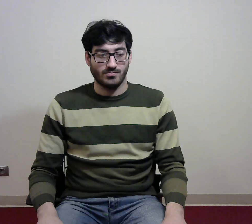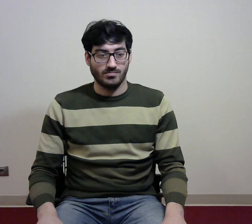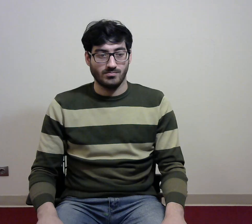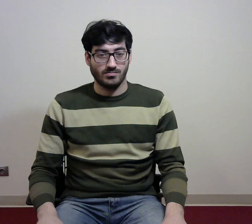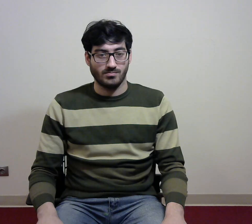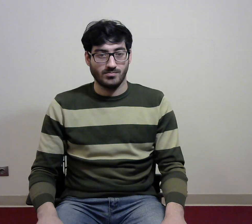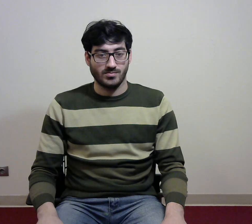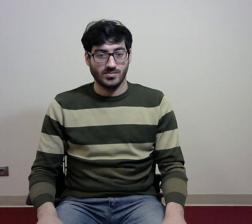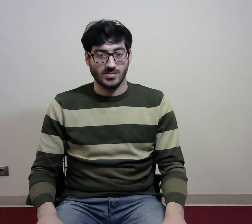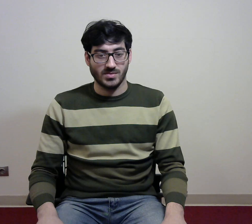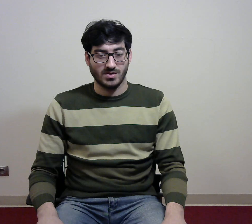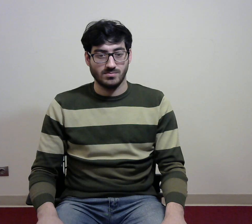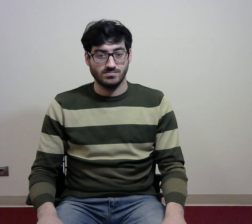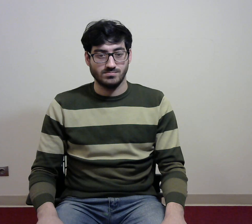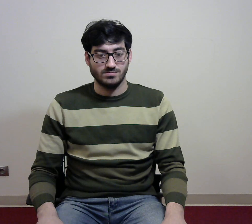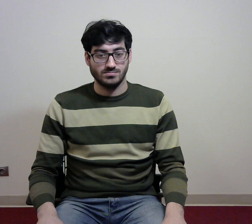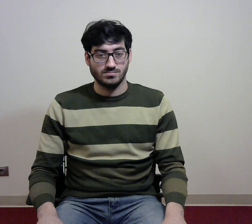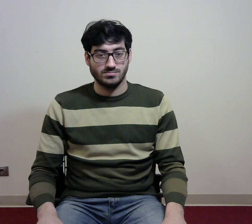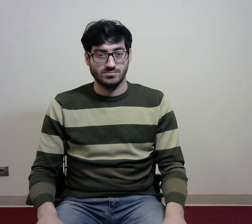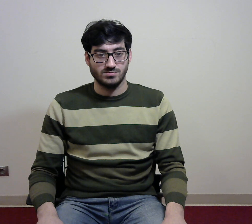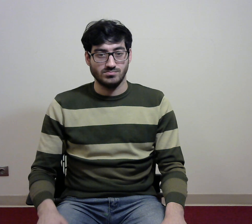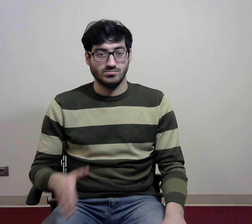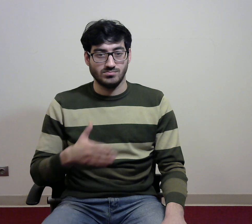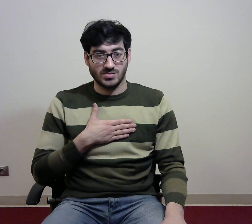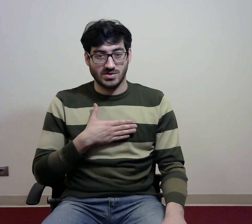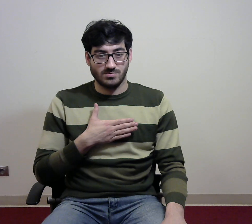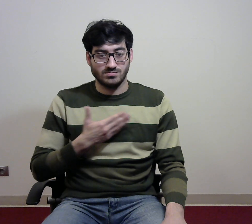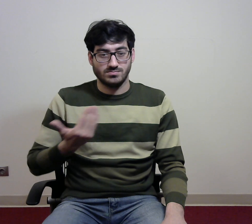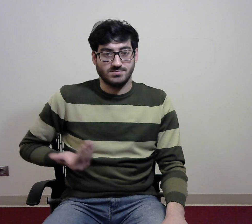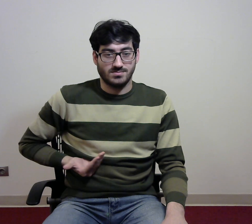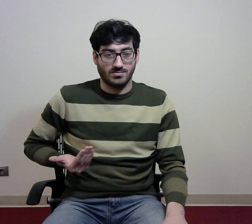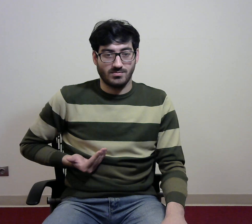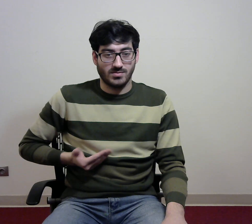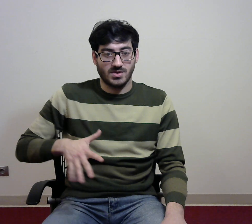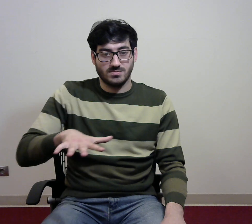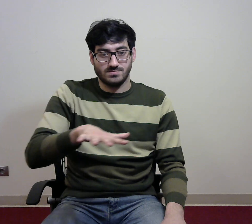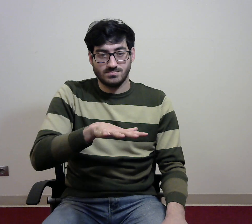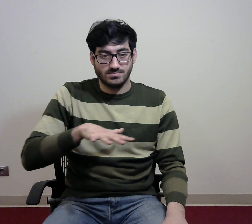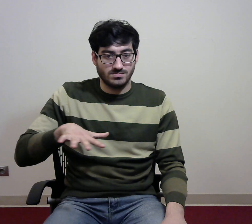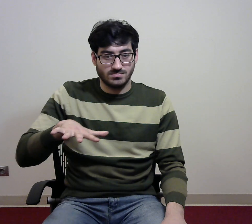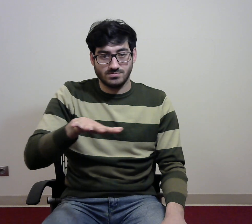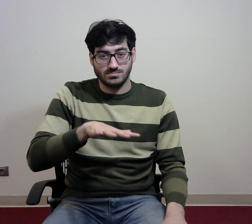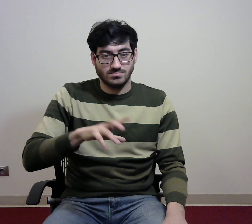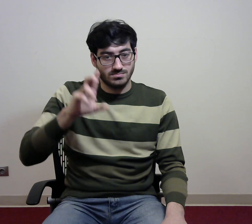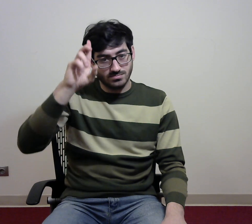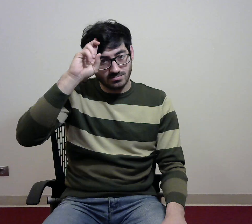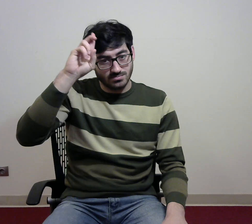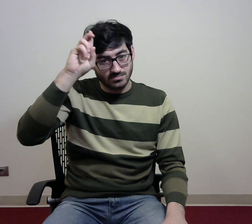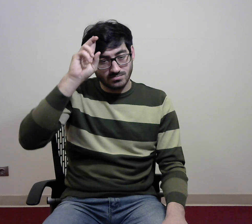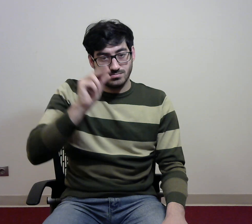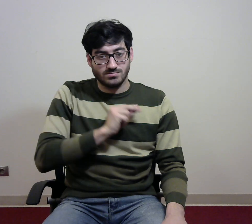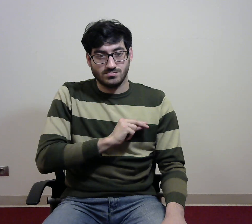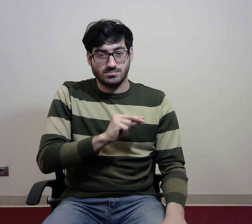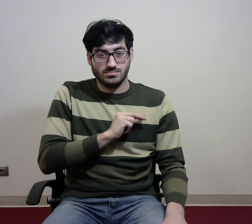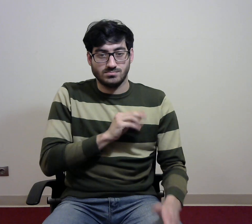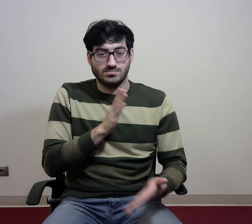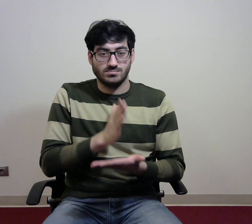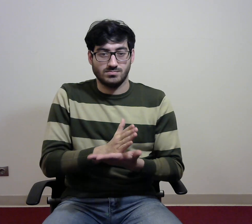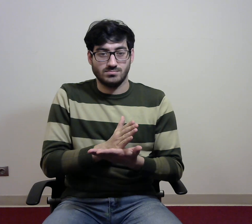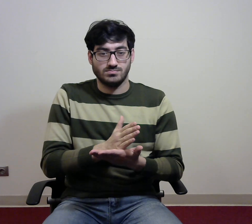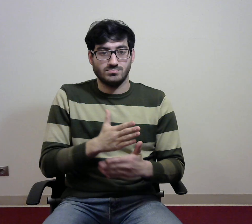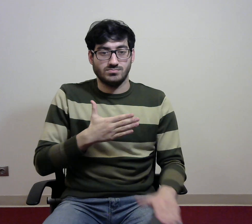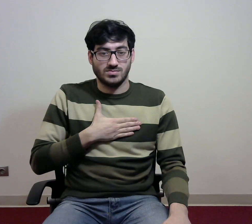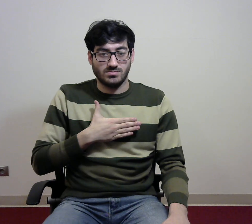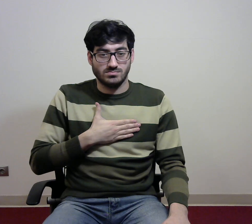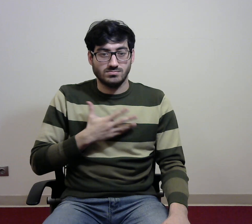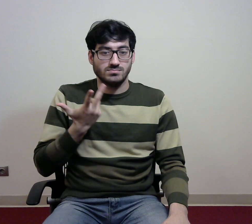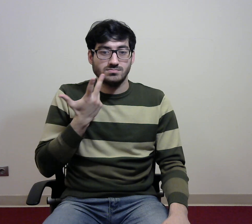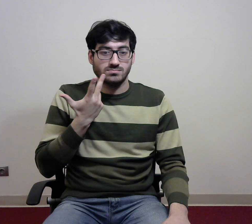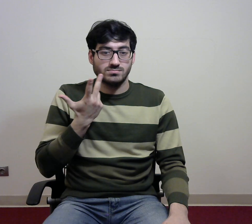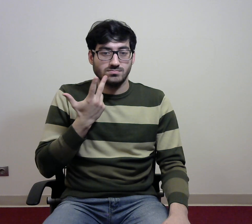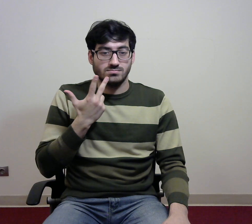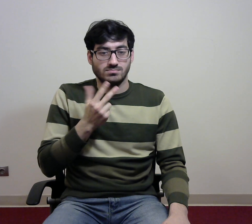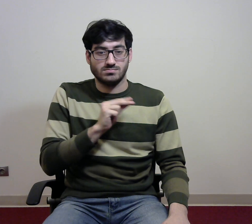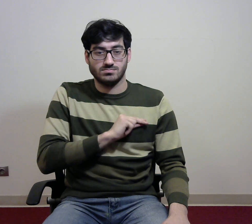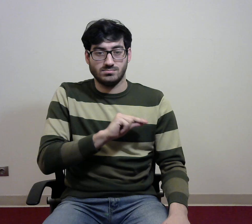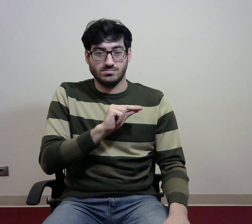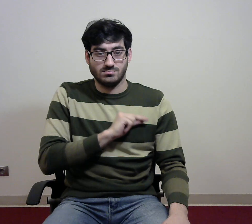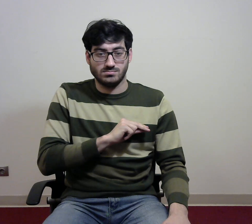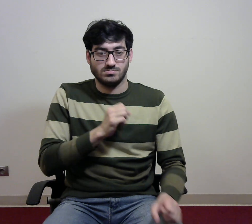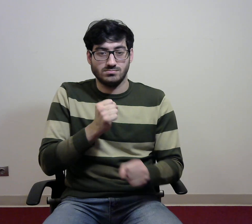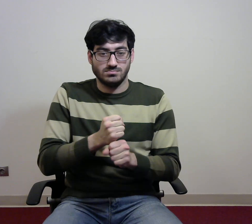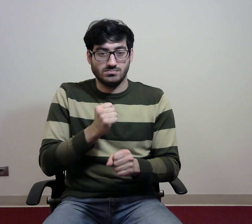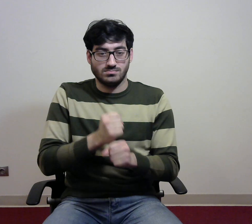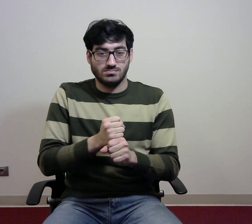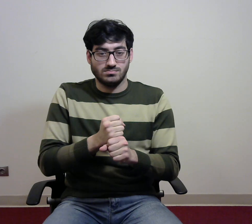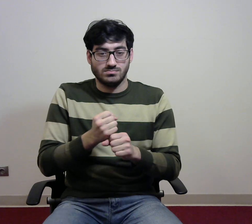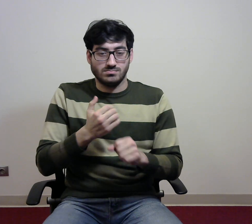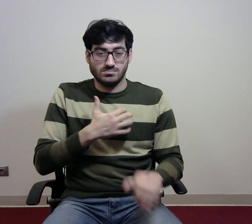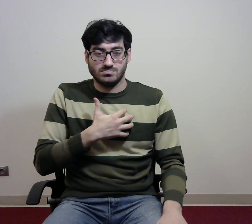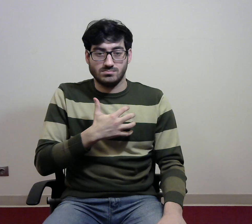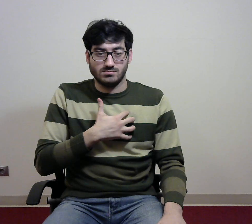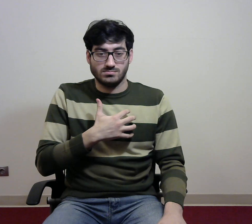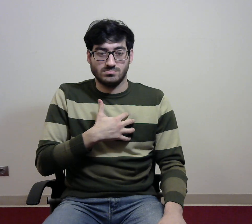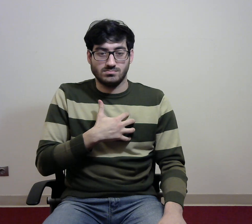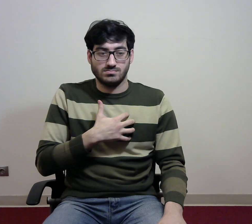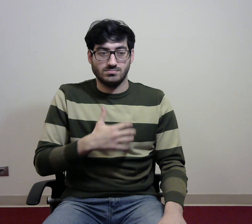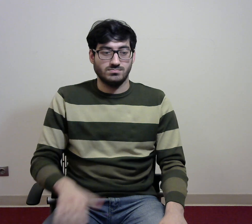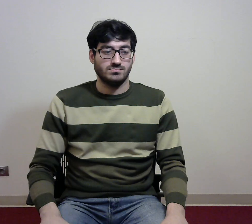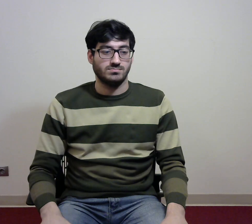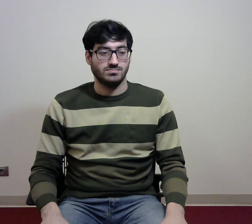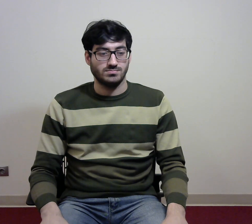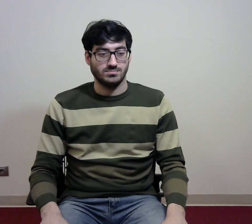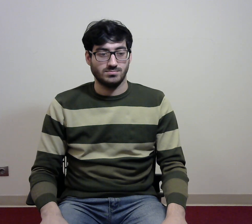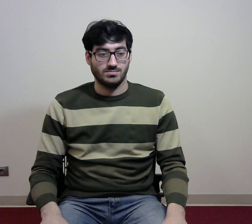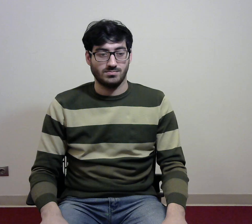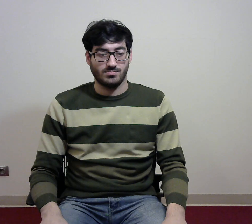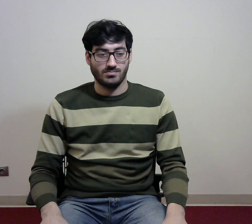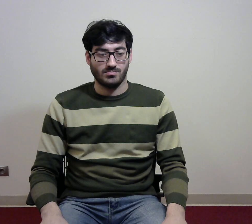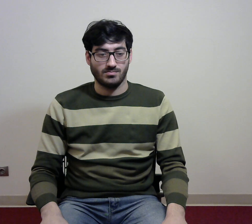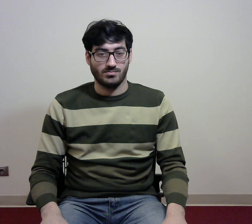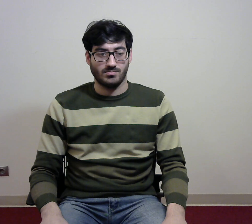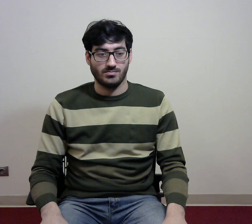Mənim yaşadığım ərazidə dövlət işi var, mən həmin işdə işləmək istəyirəm